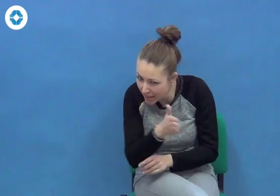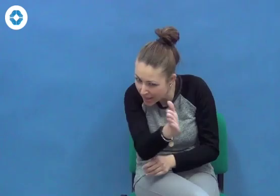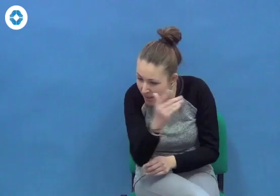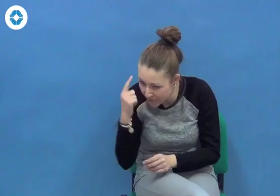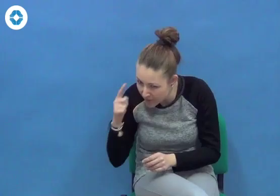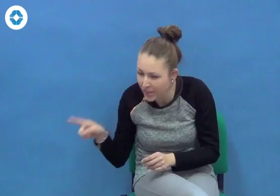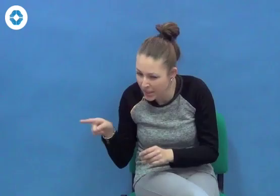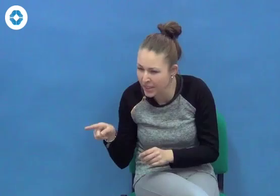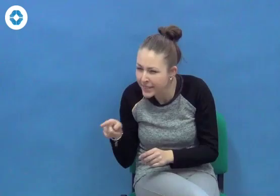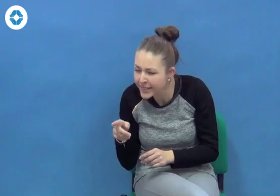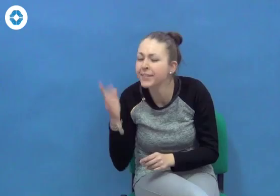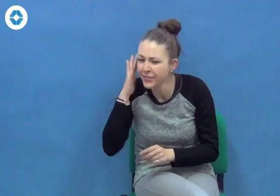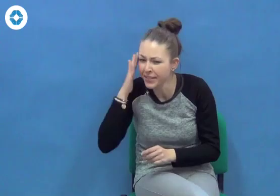Chłopiec mówi, że wie gdzie ma iść.